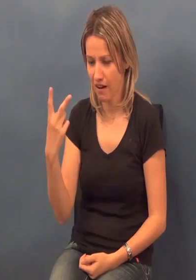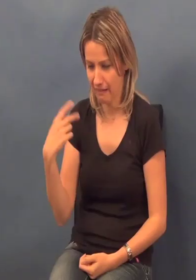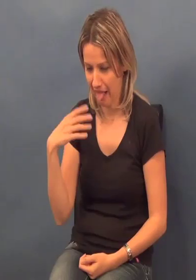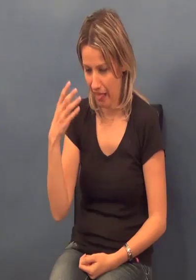Dwa.